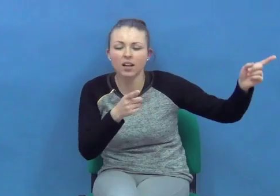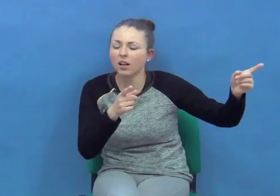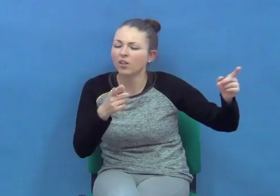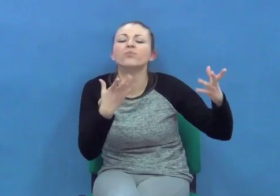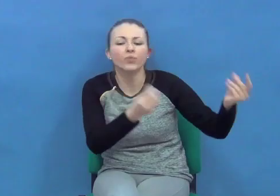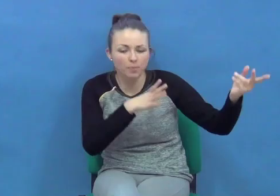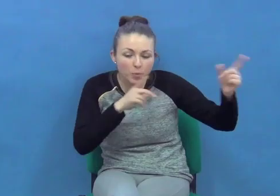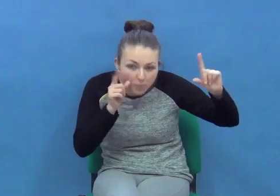A wczoraj poszedł spać.